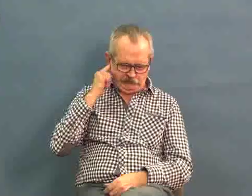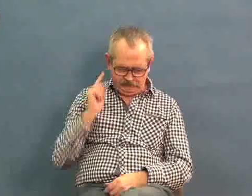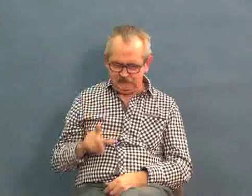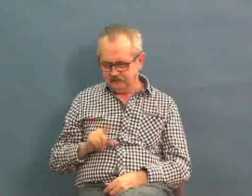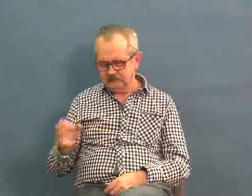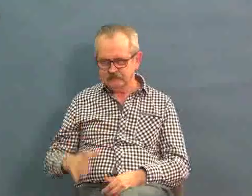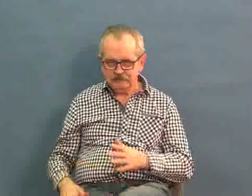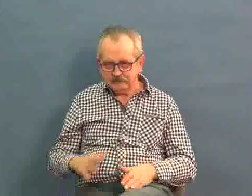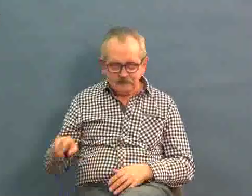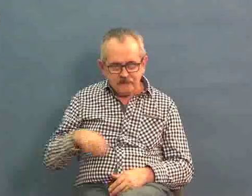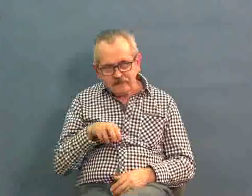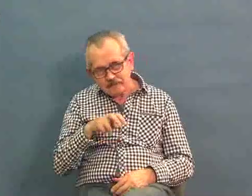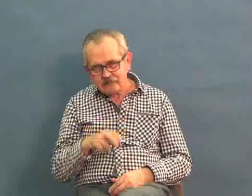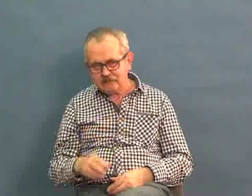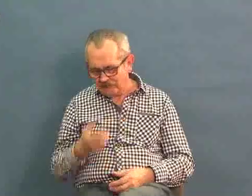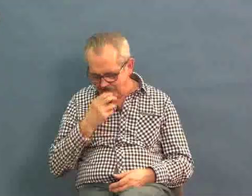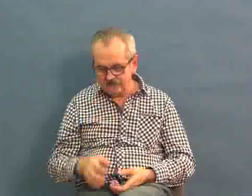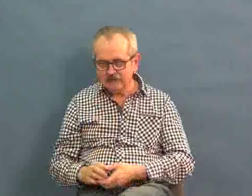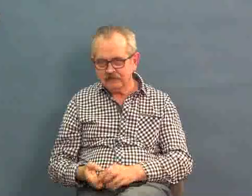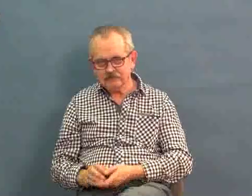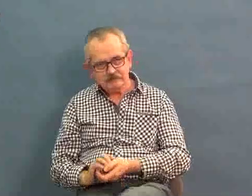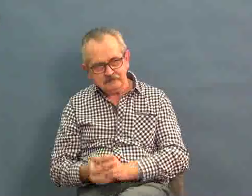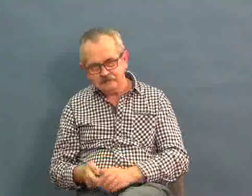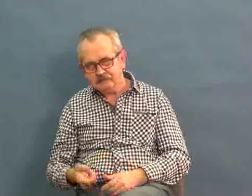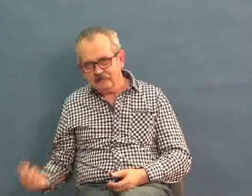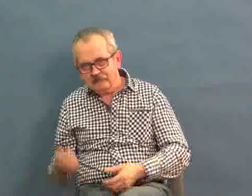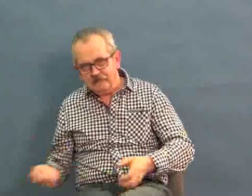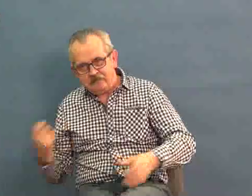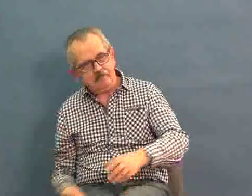Idzie, krąży, bierze kamień do ręki, bierze zamach i rzuca.